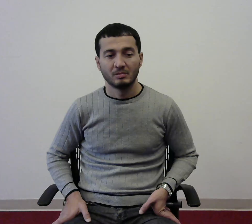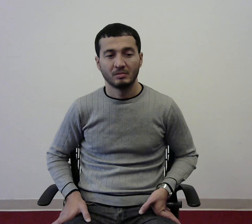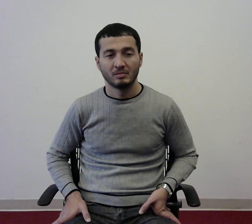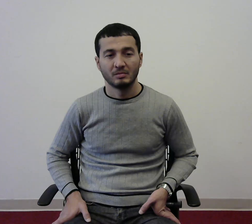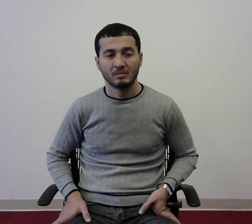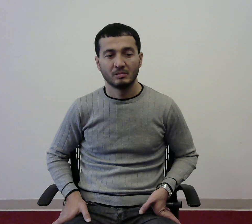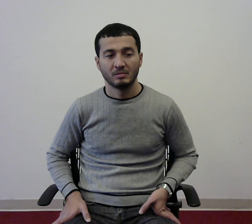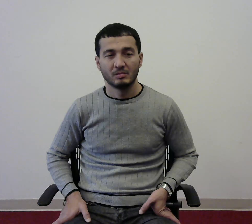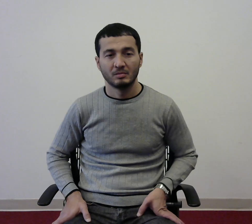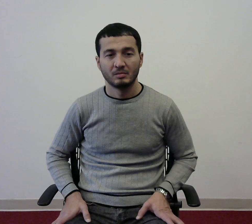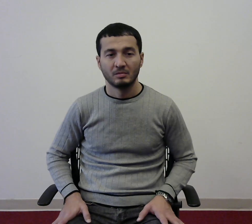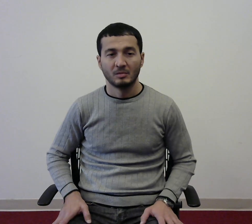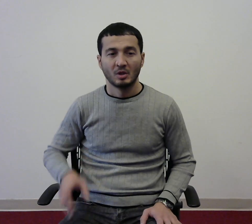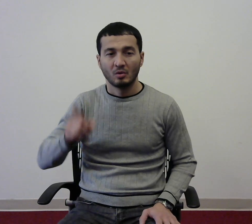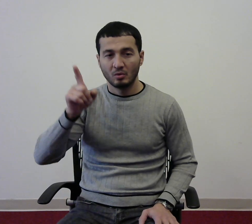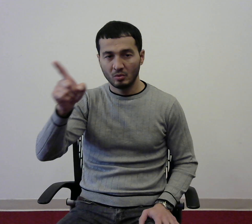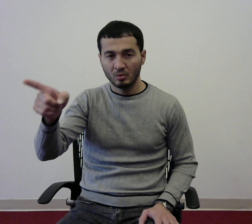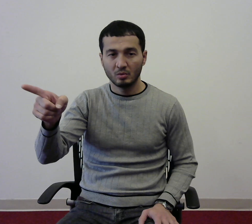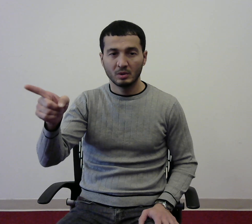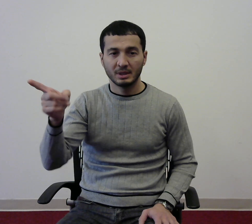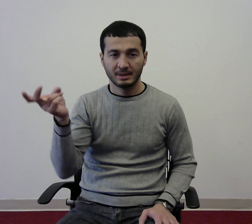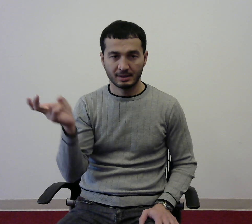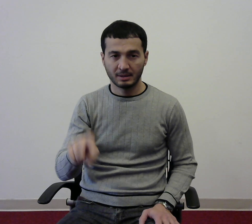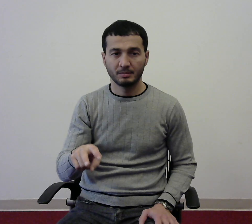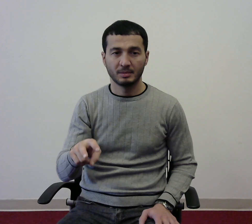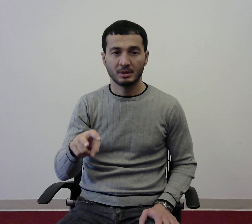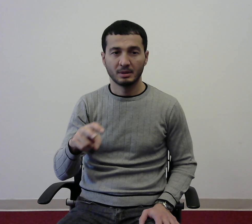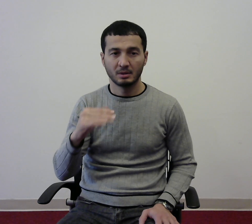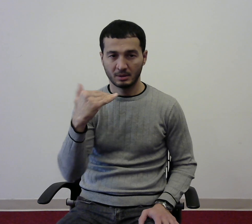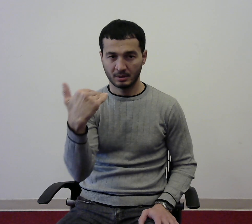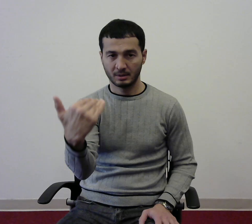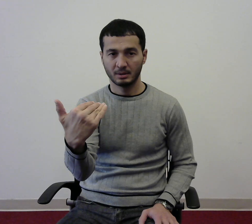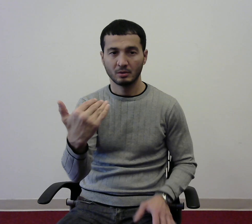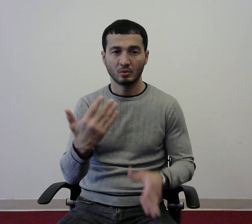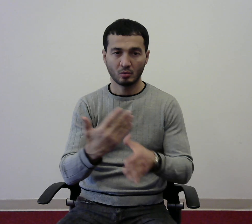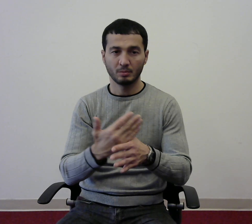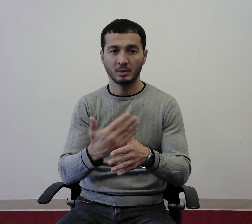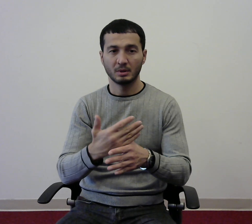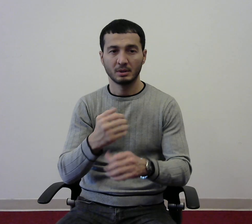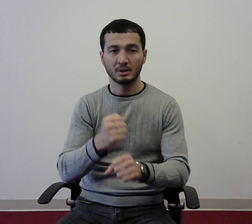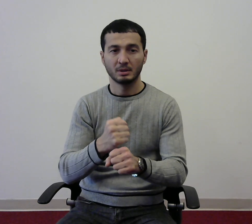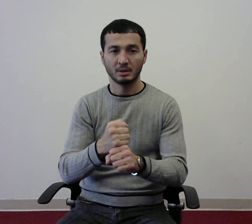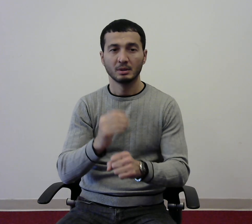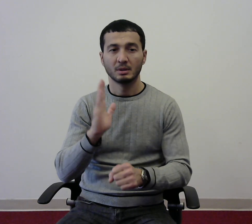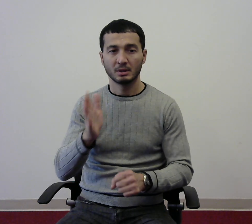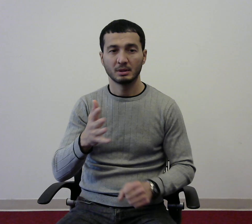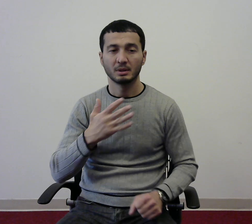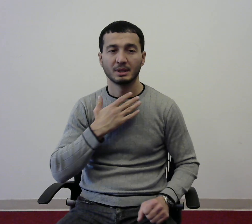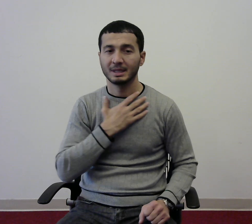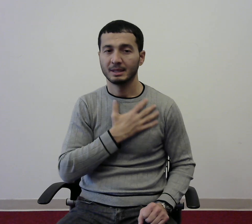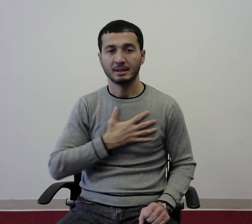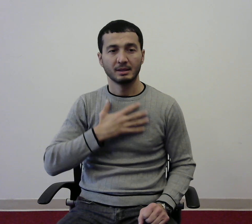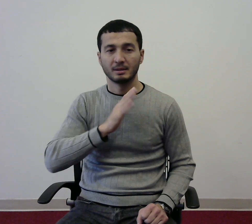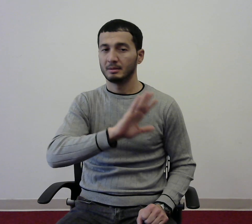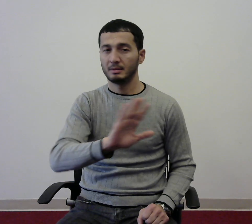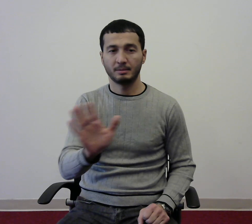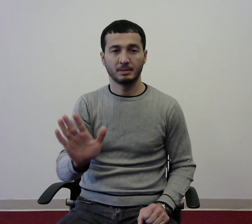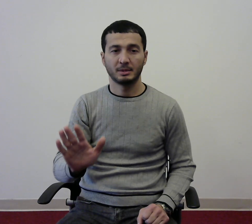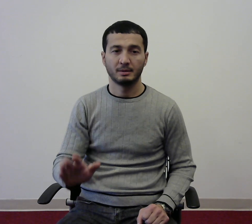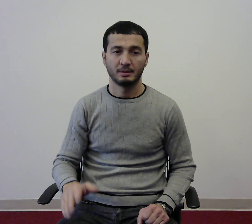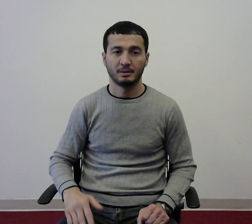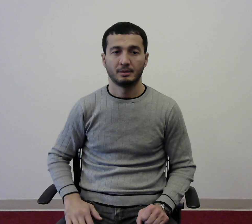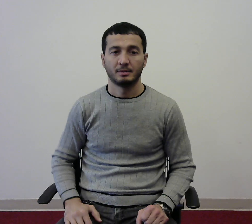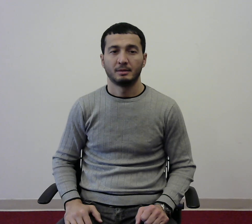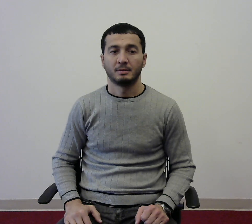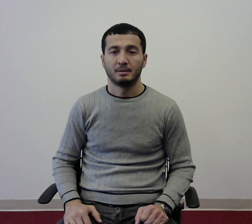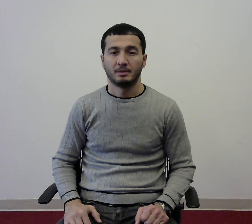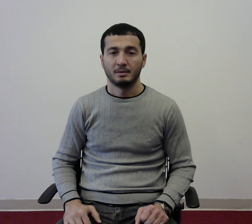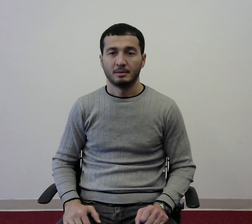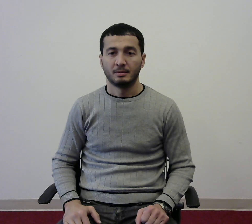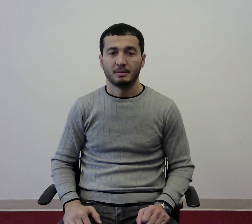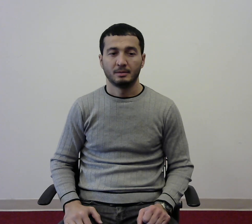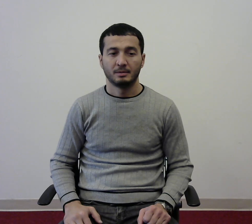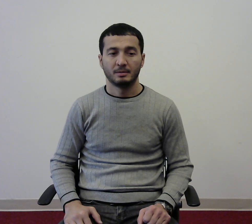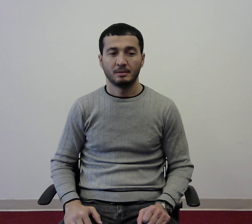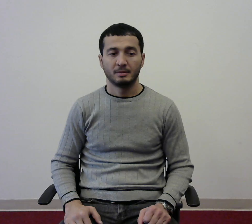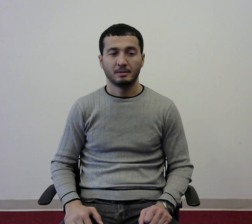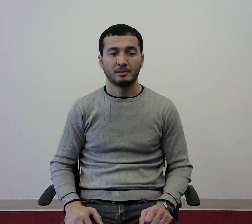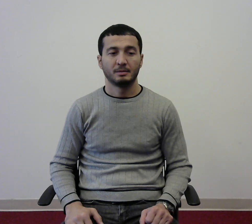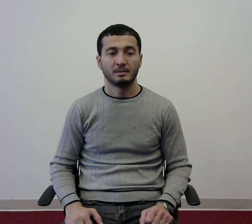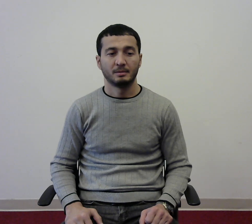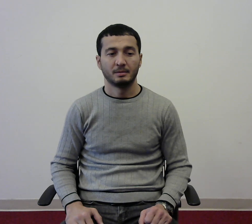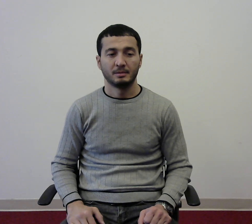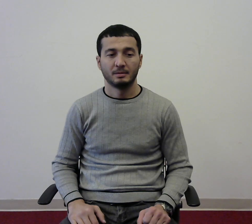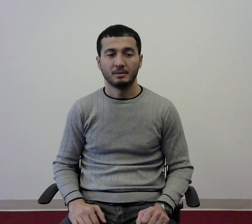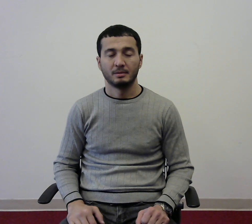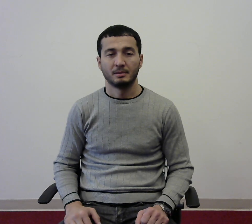O gəlib sizə kömək edəcək, narahat olmayın